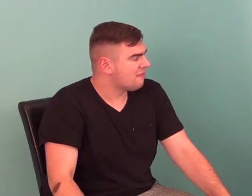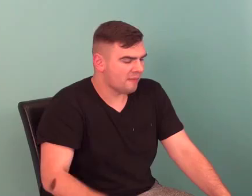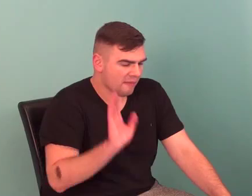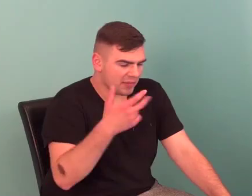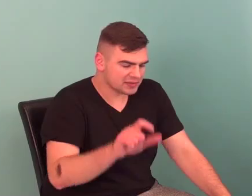Dobra, nic.